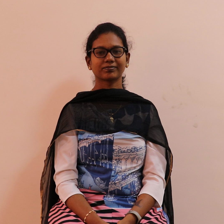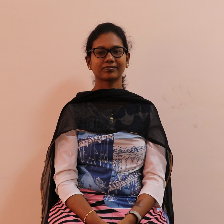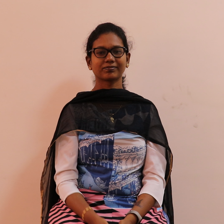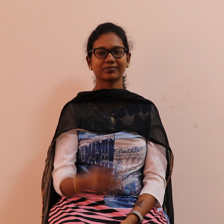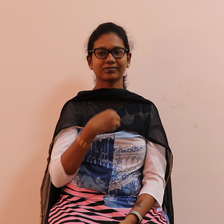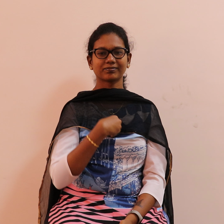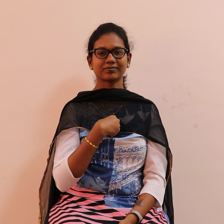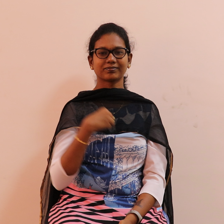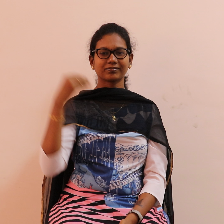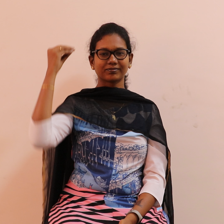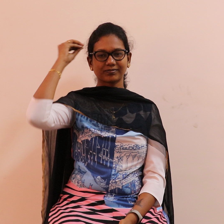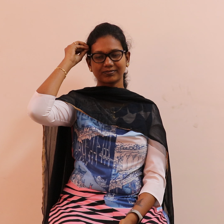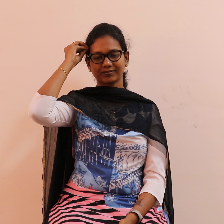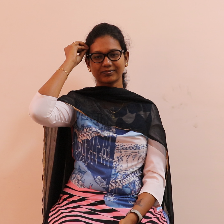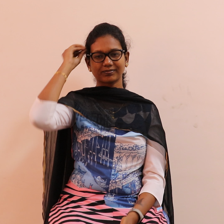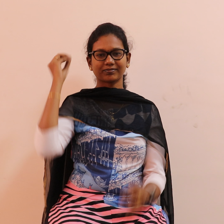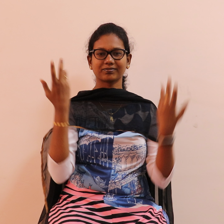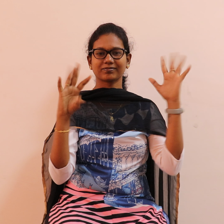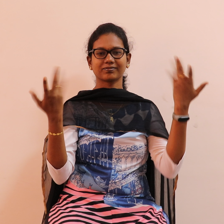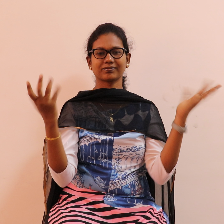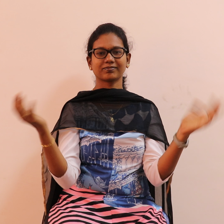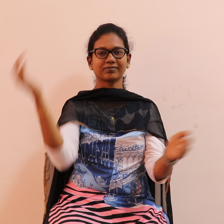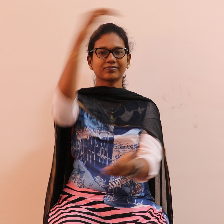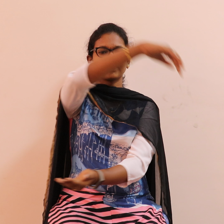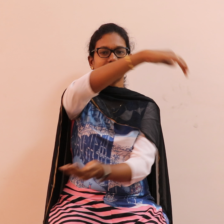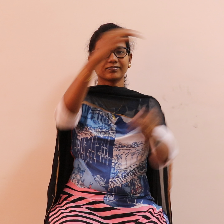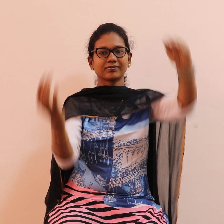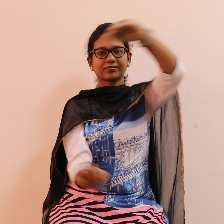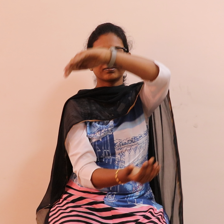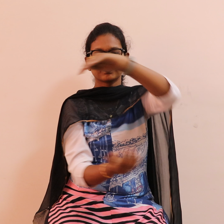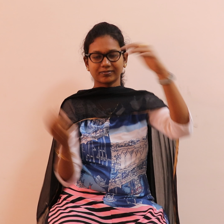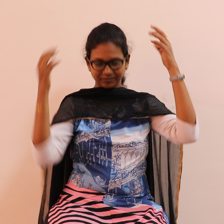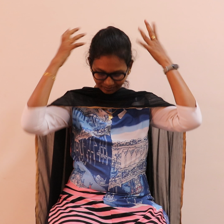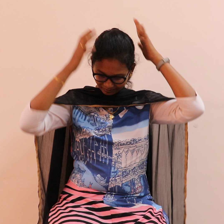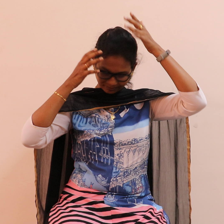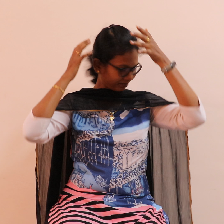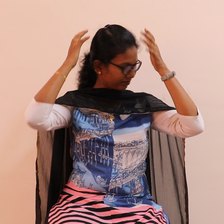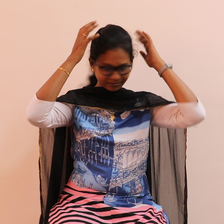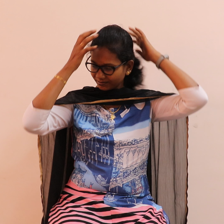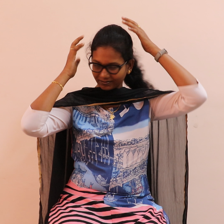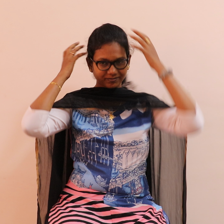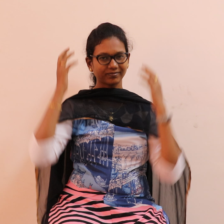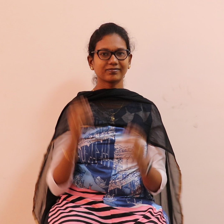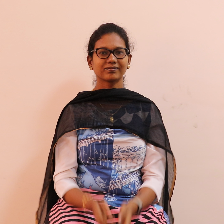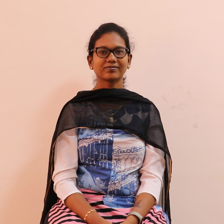i am in dilemma what to do